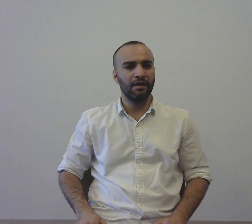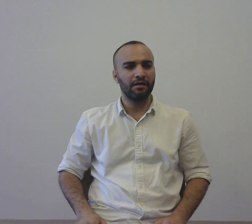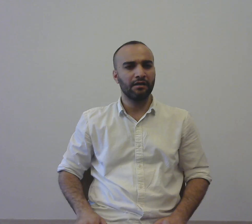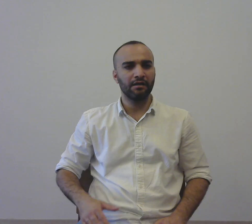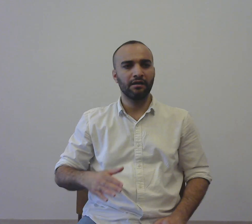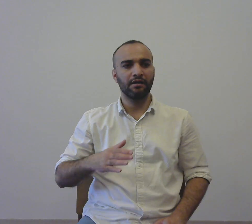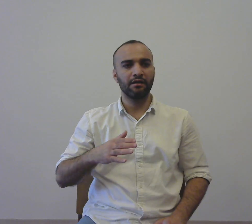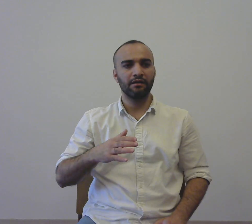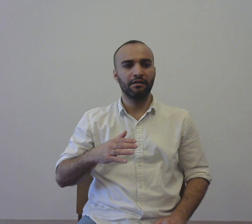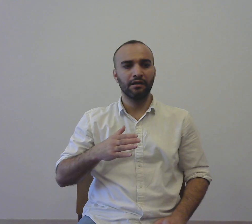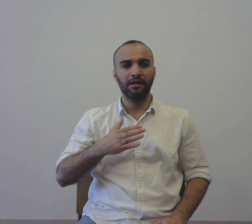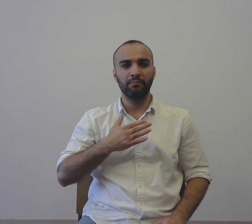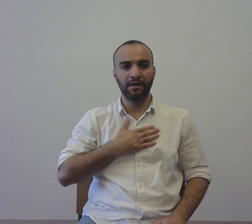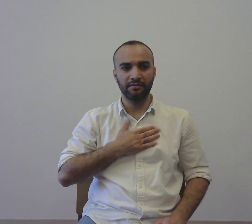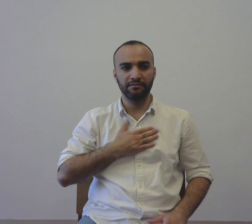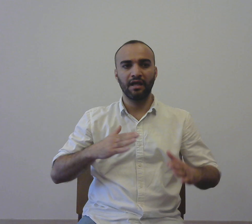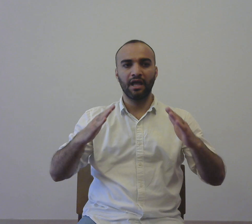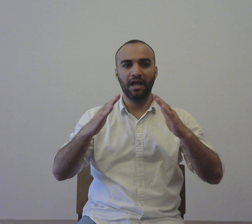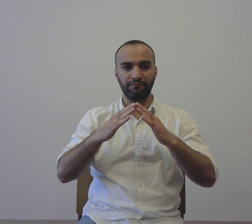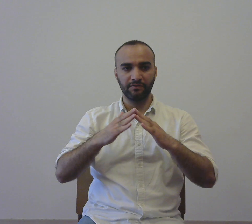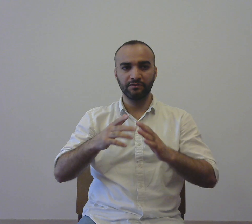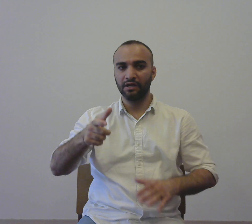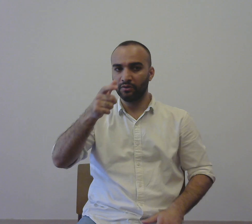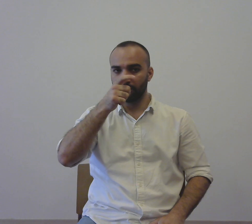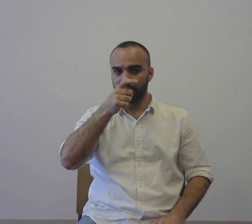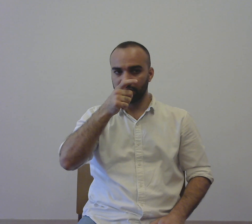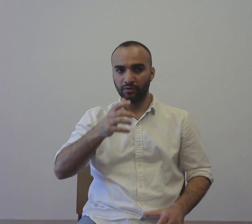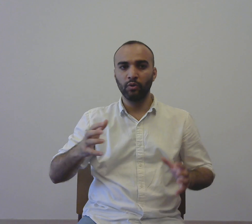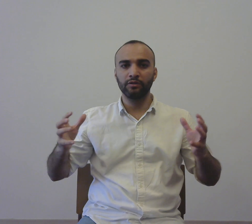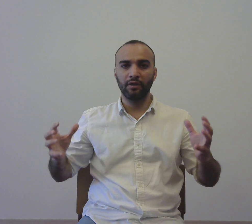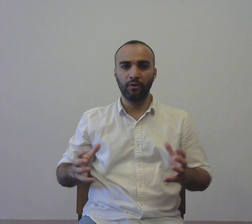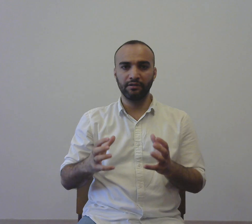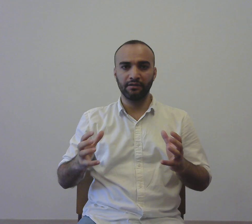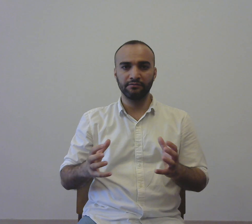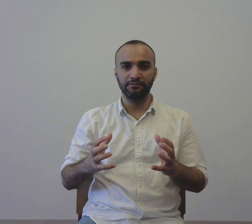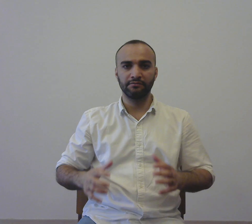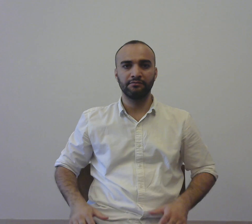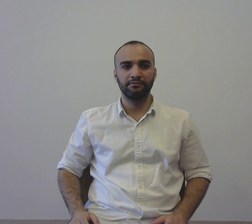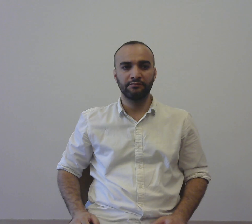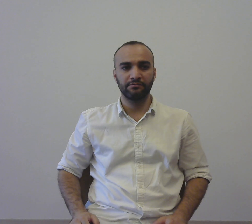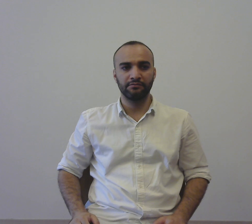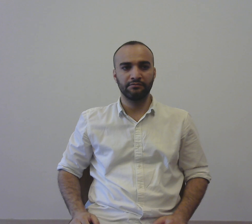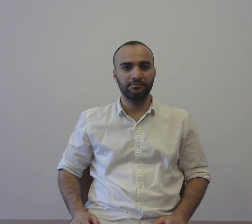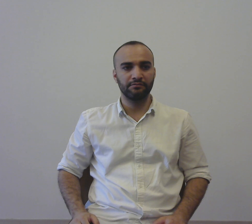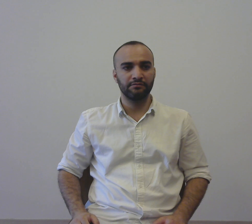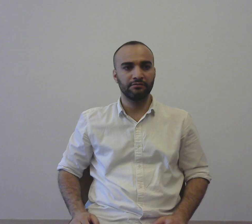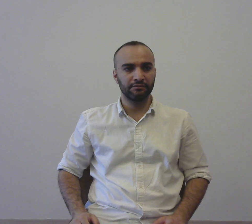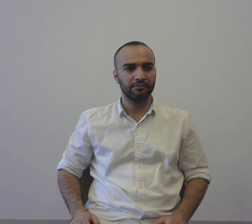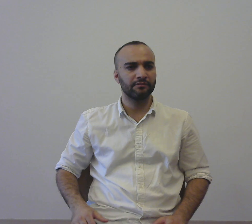Mən evdə it saxlayıram